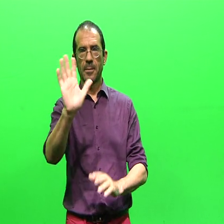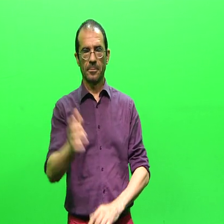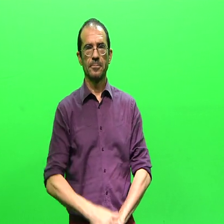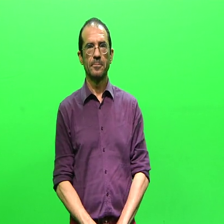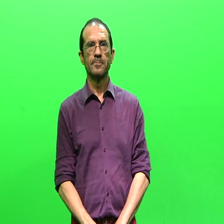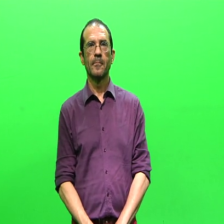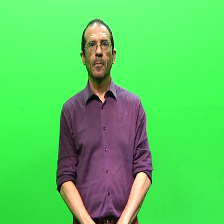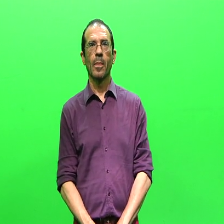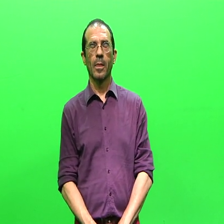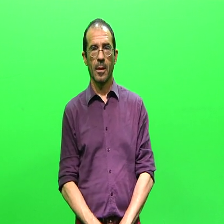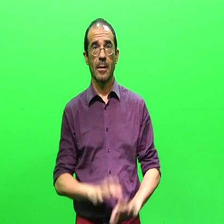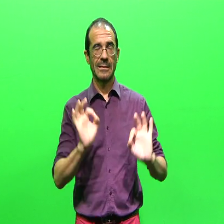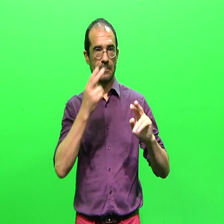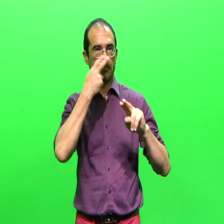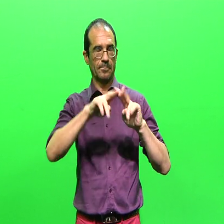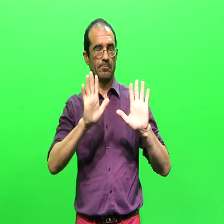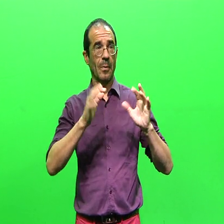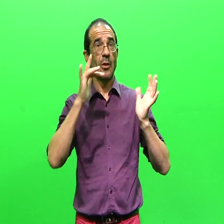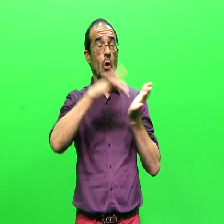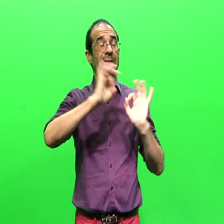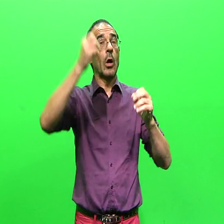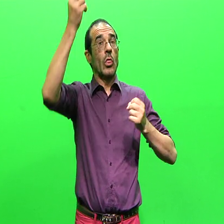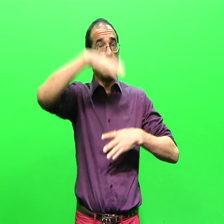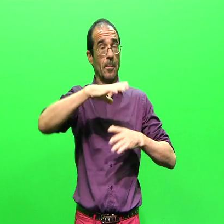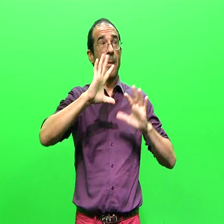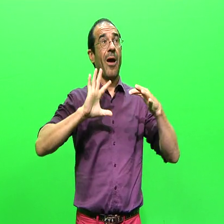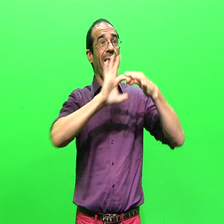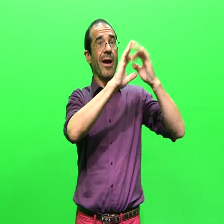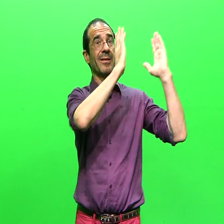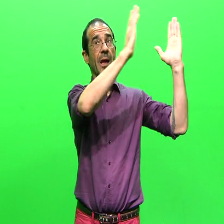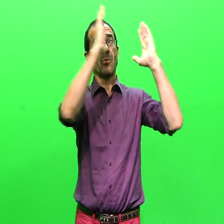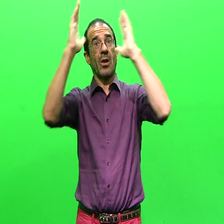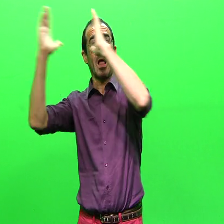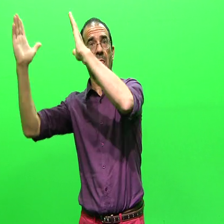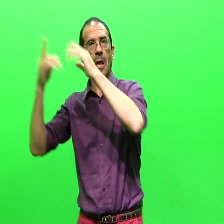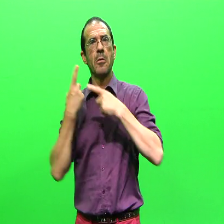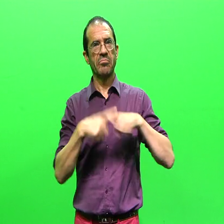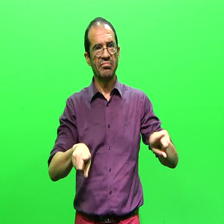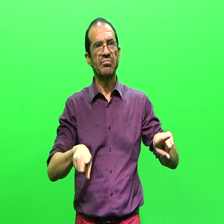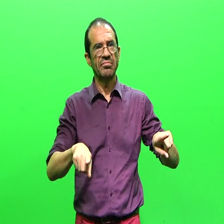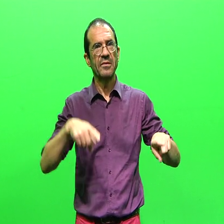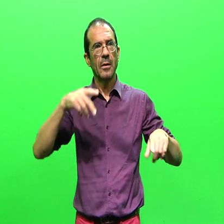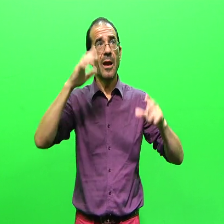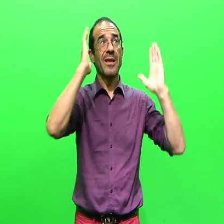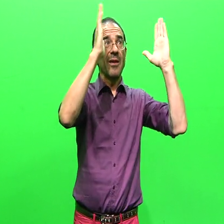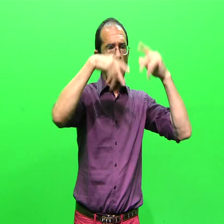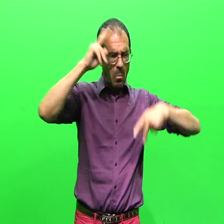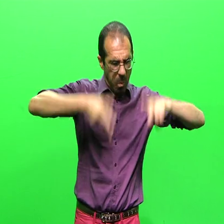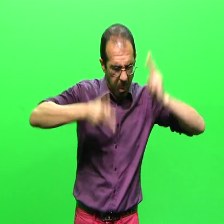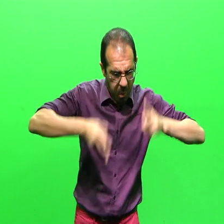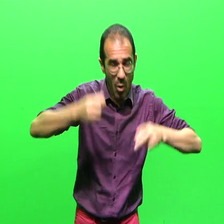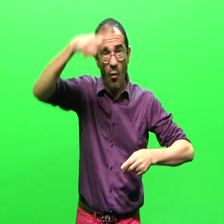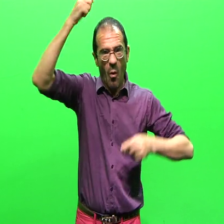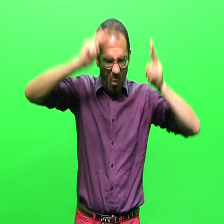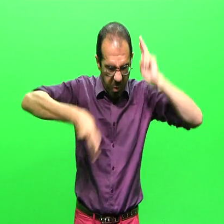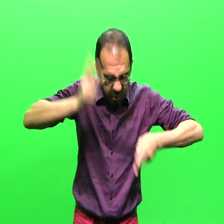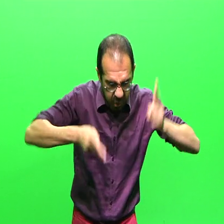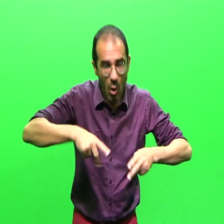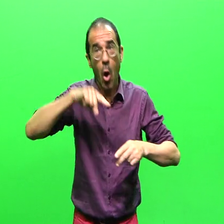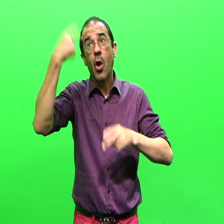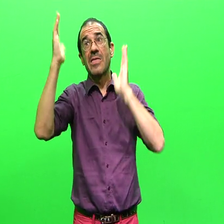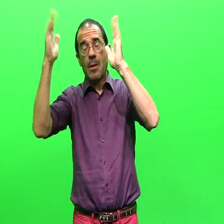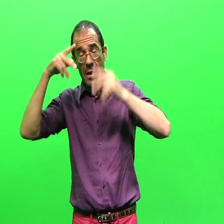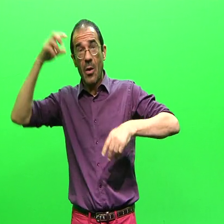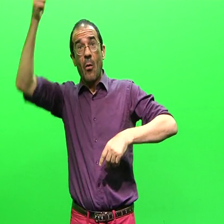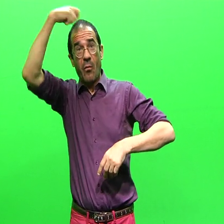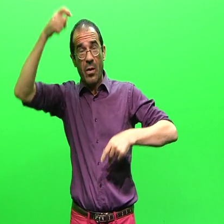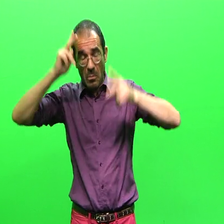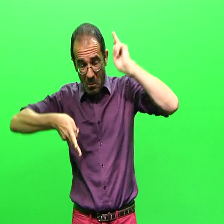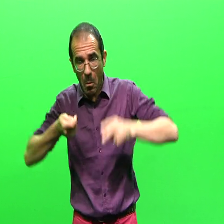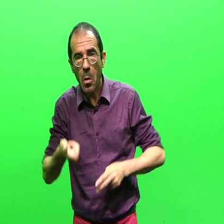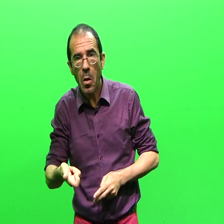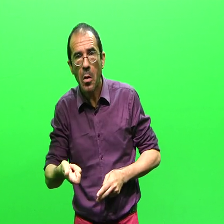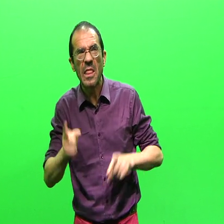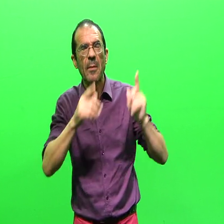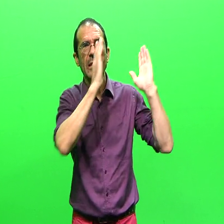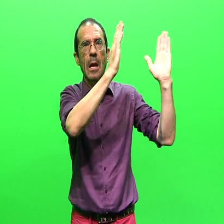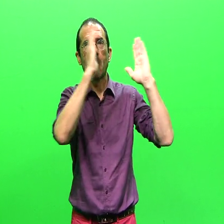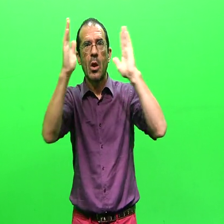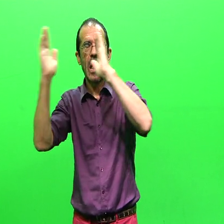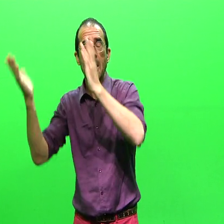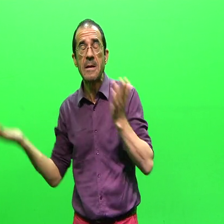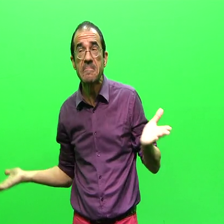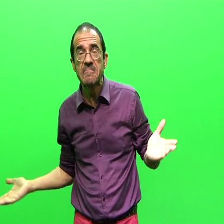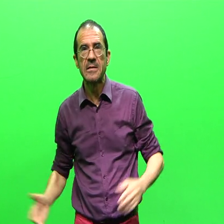Espera. És estrany, perquè quan em dutxo, depèn de la temporada, em cauen molts els cabells o d'altres temporades veig m'han caigut pocs cabells. Va per temporades.